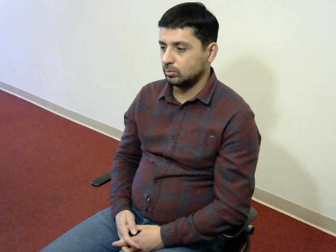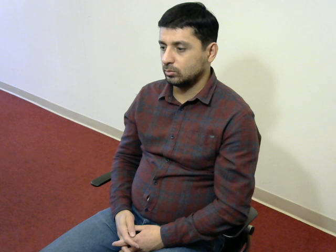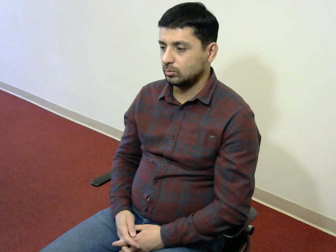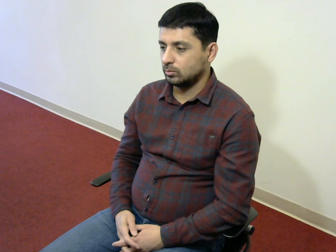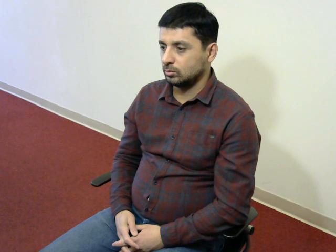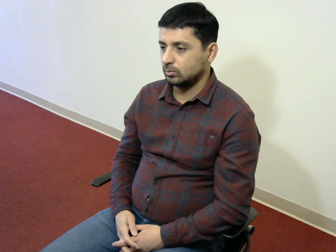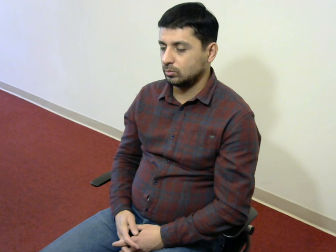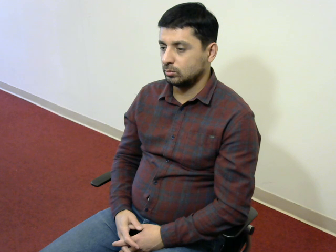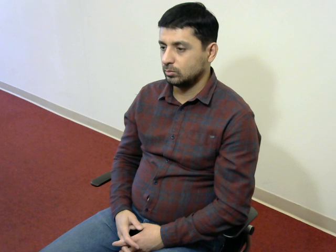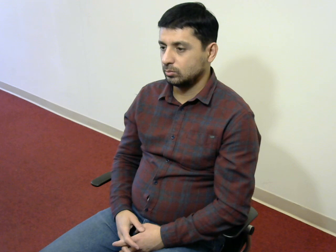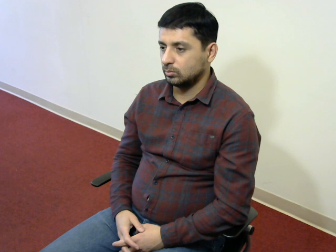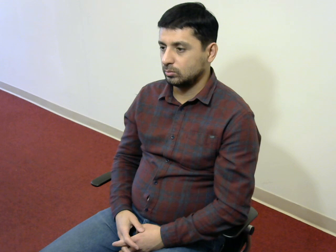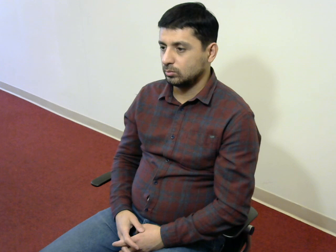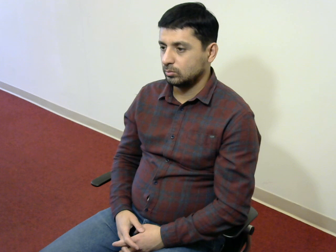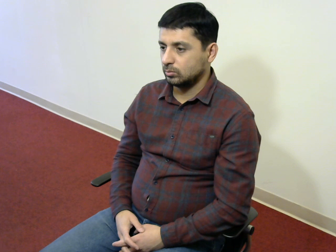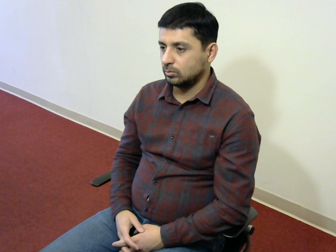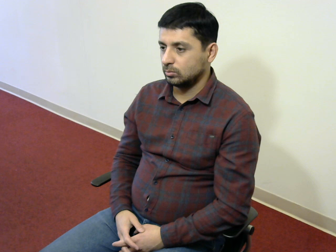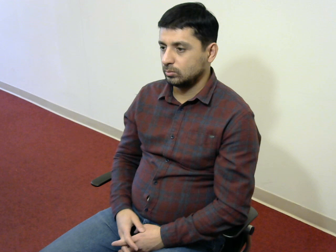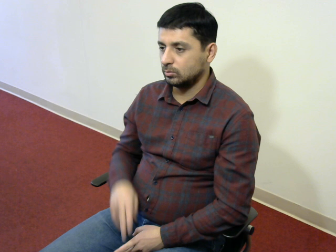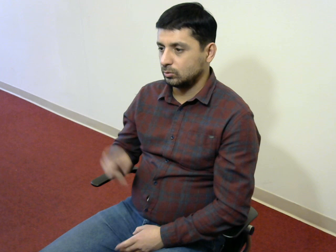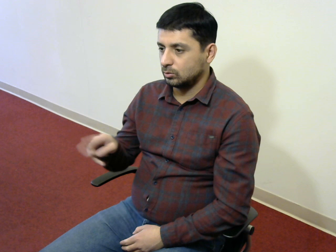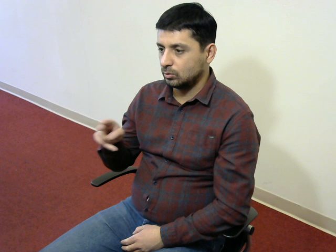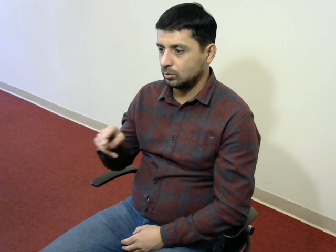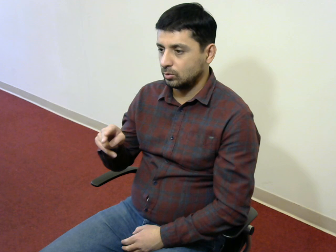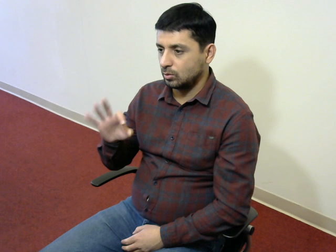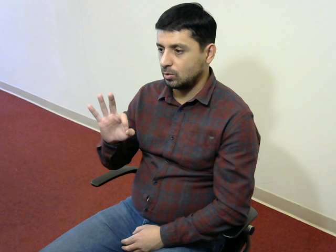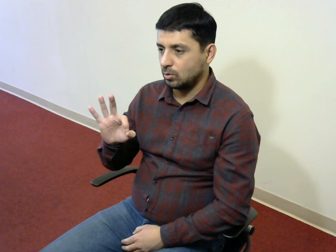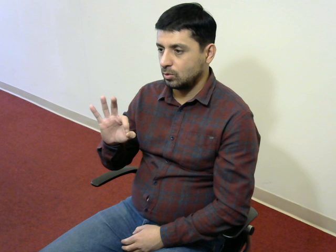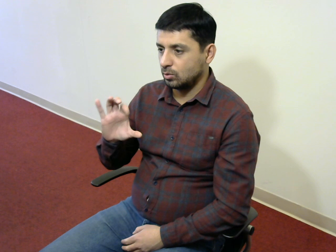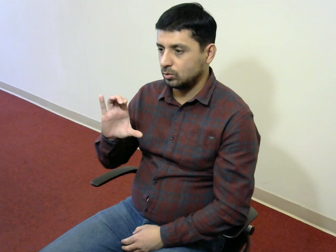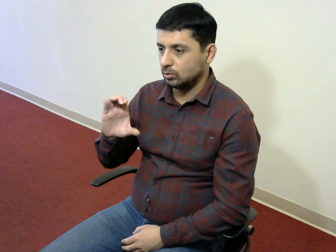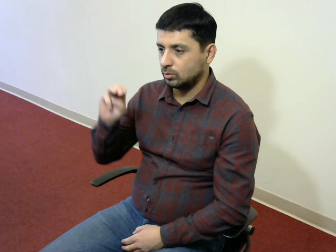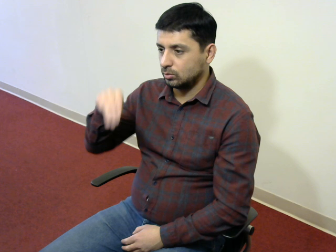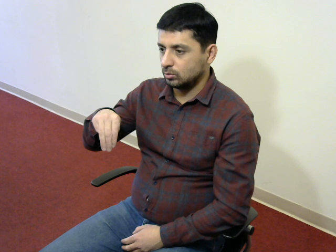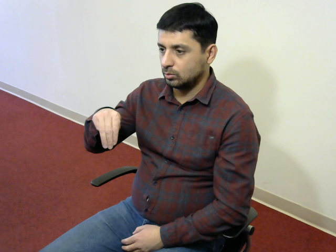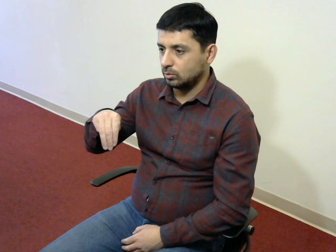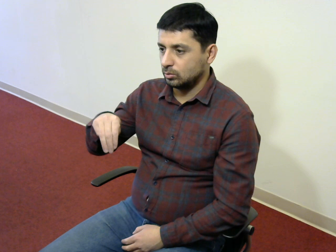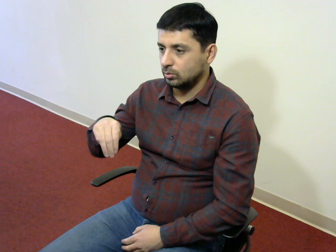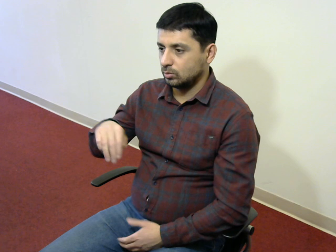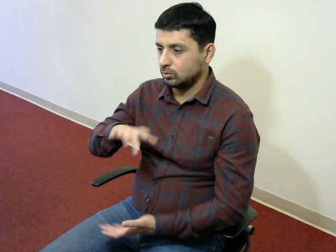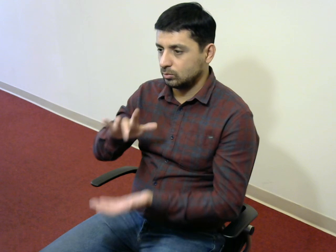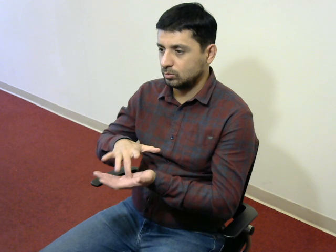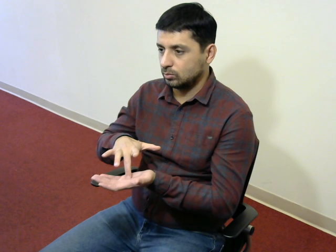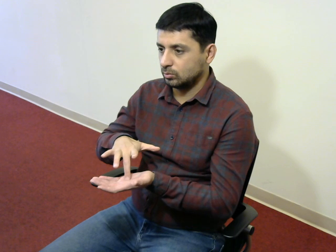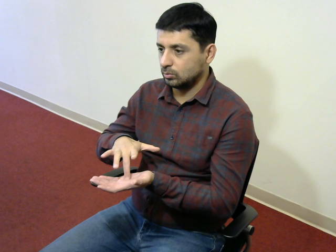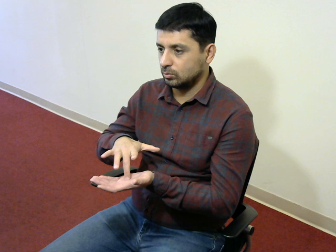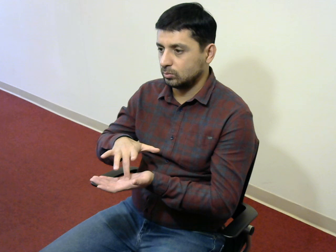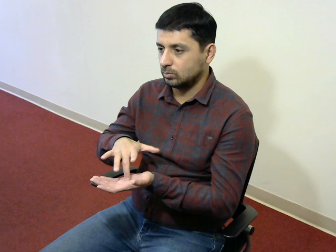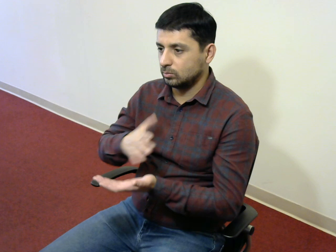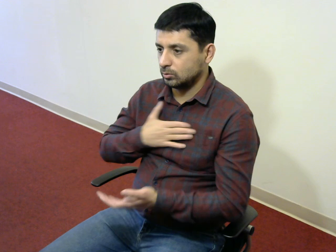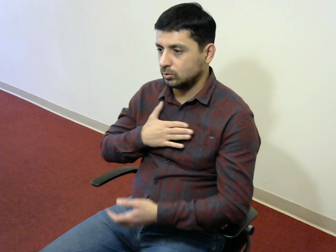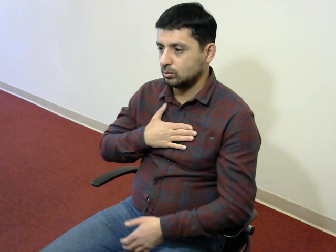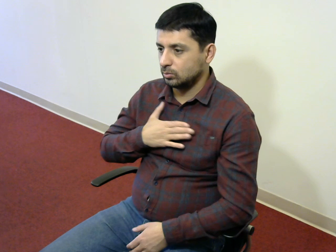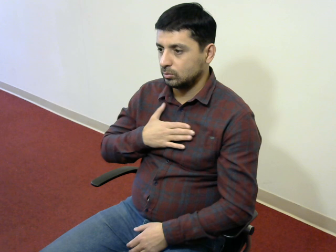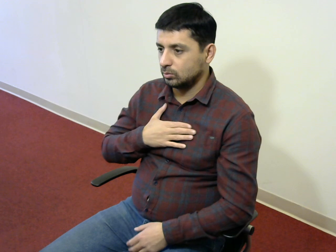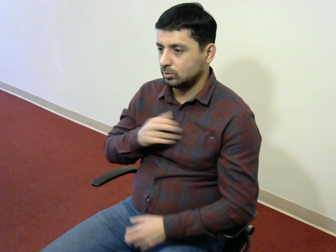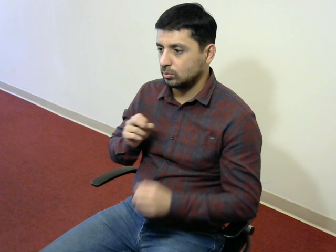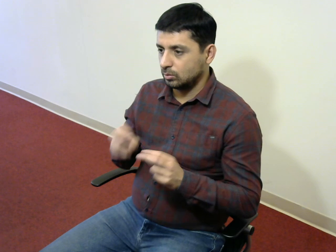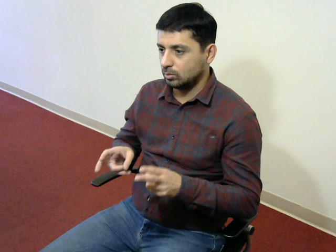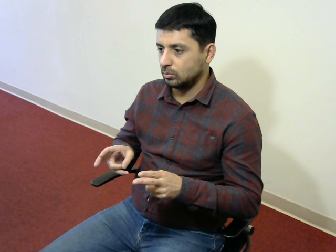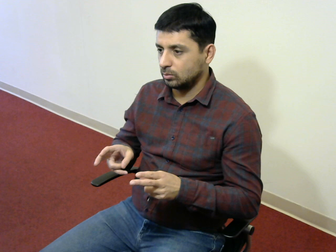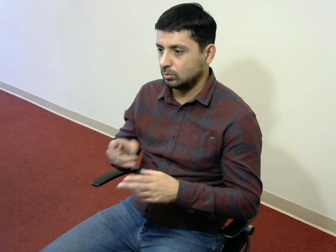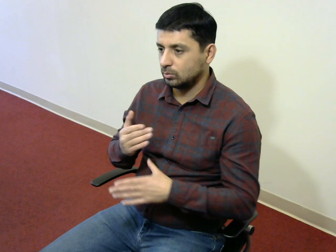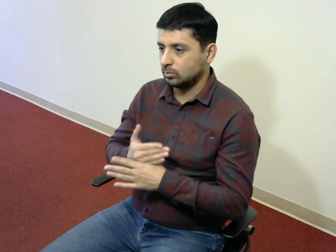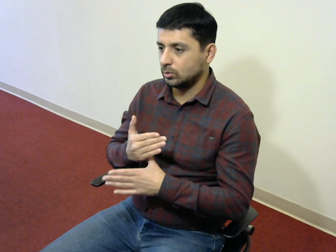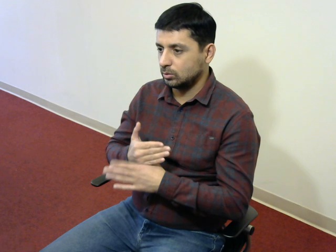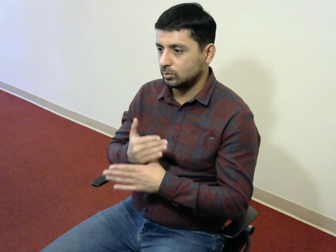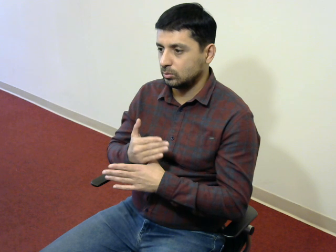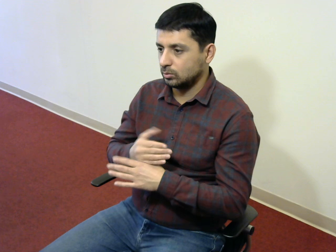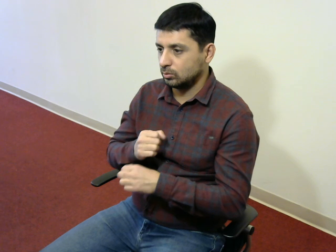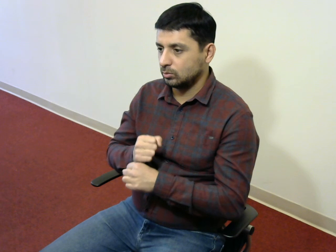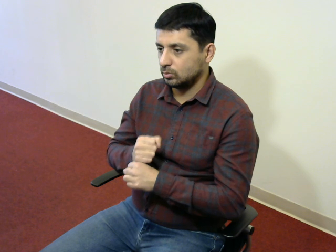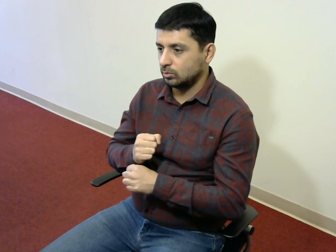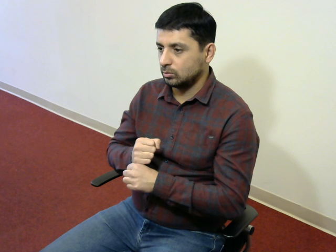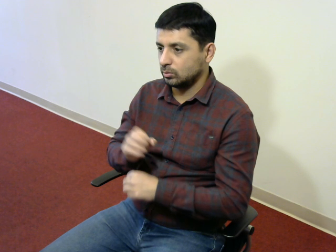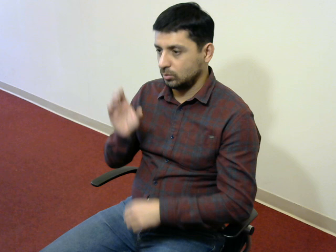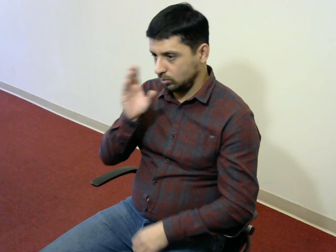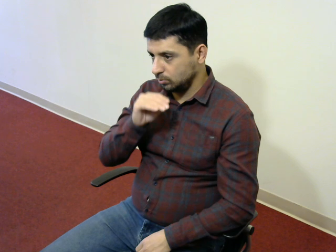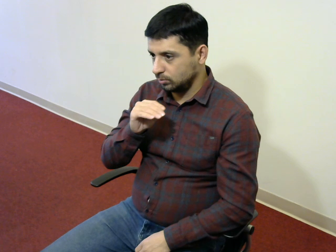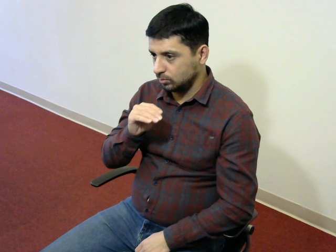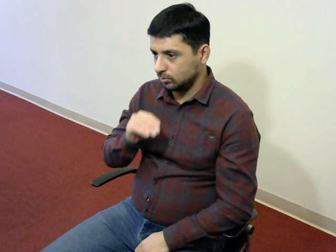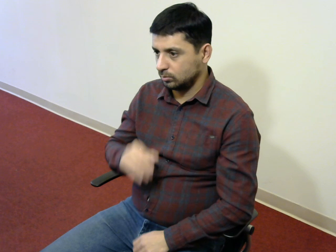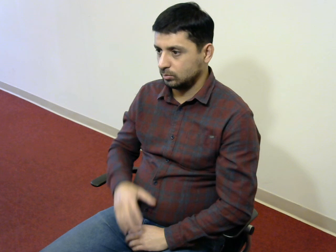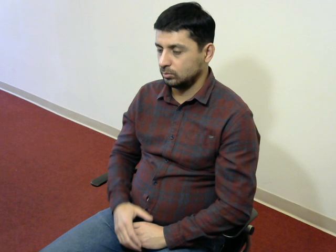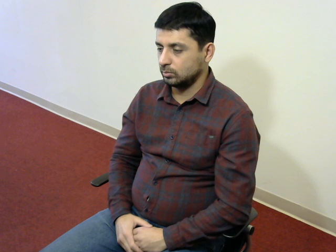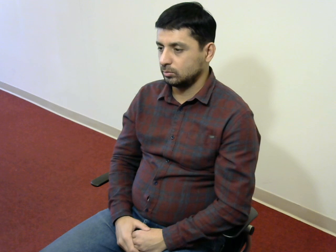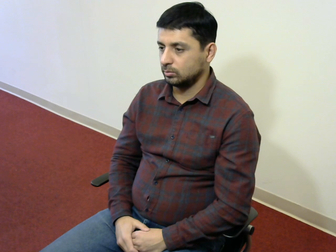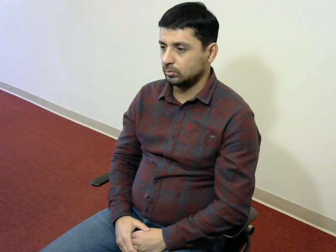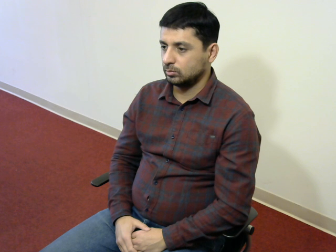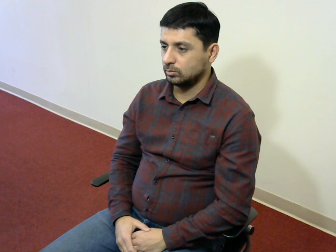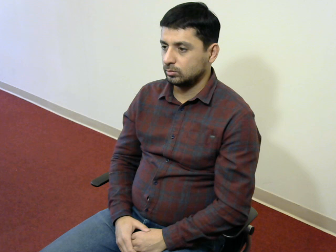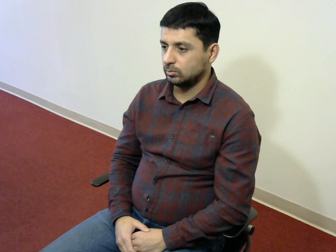DOST Mərkəzləri mənə necə kömək edə bilər?